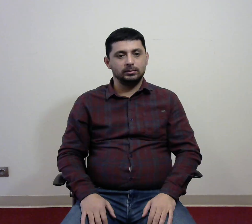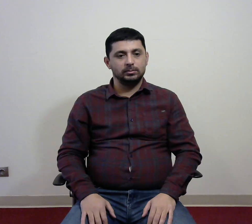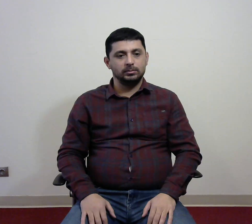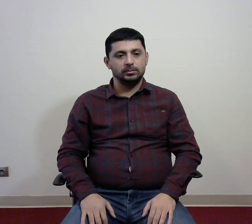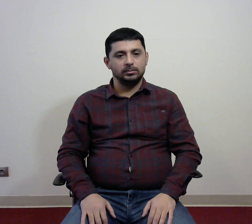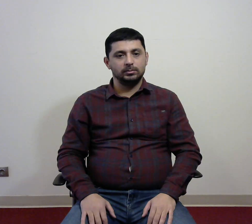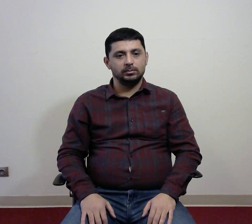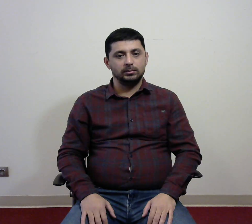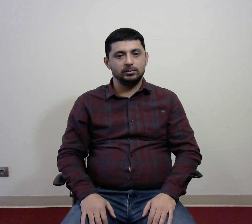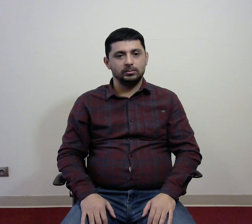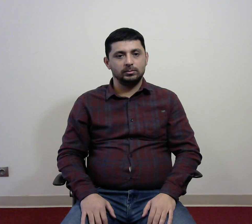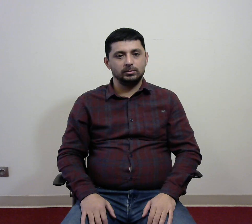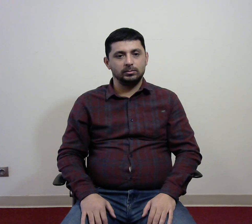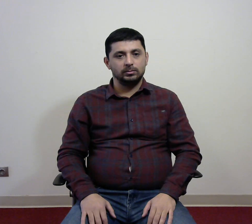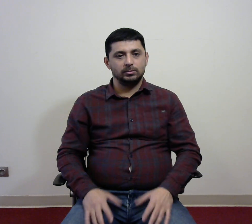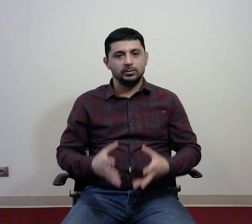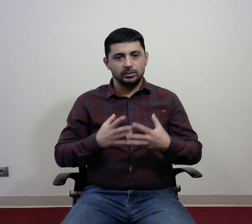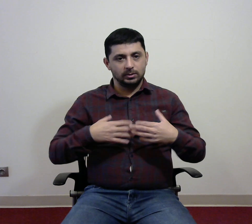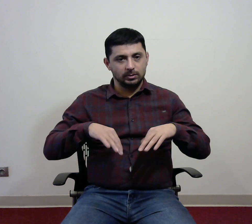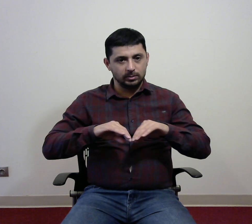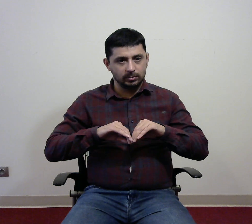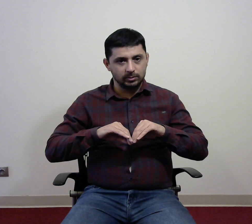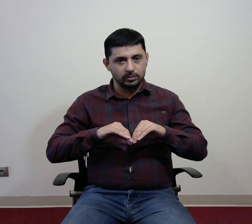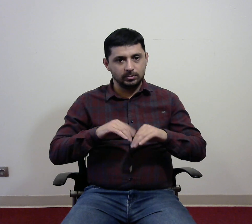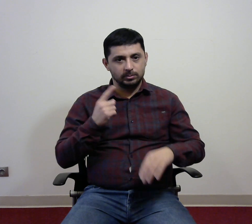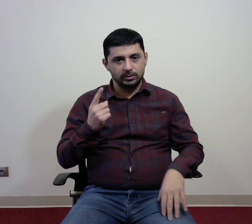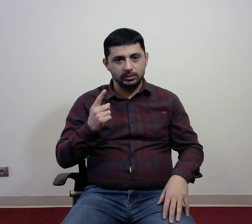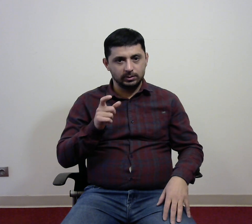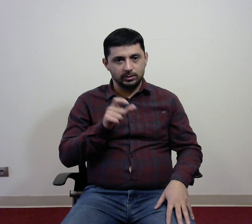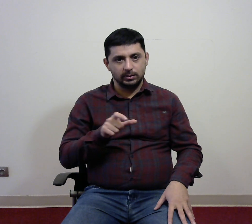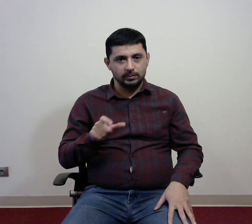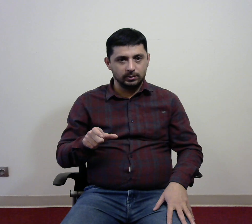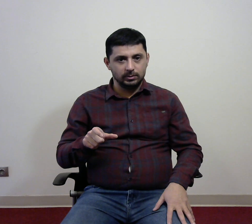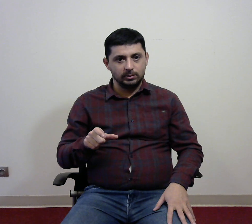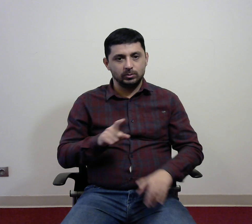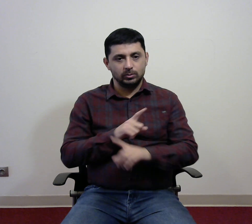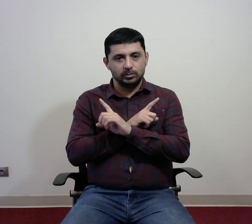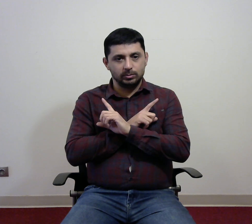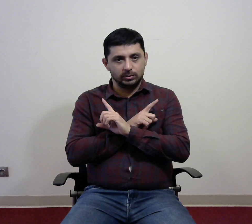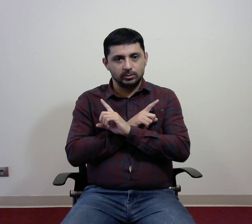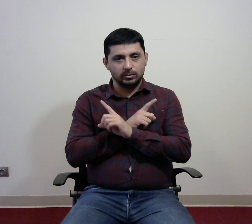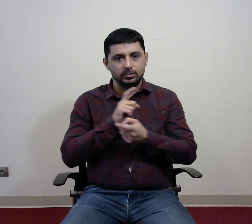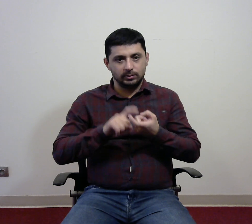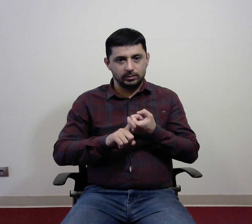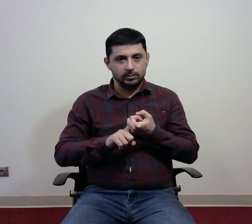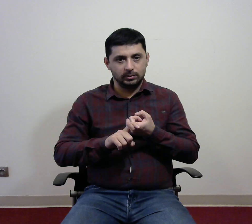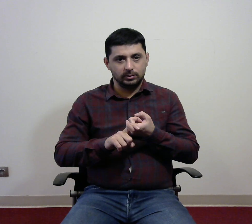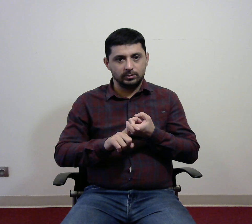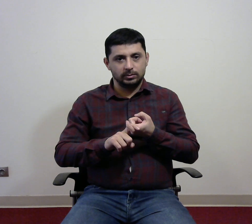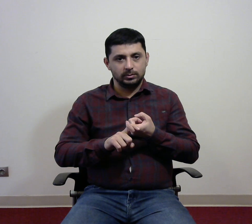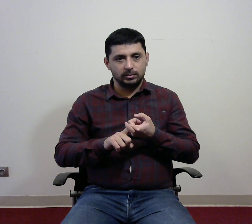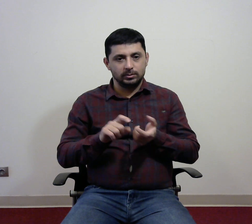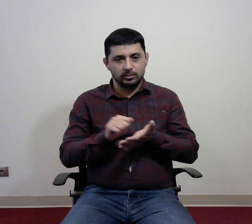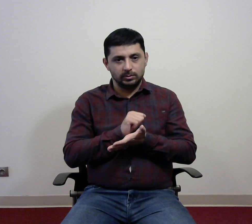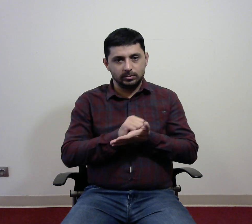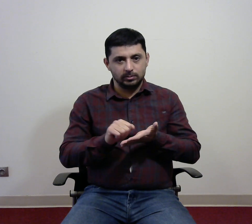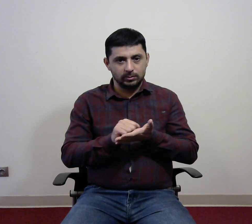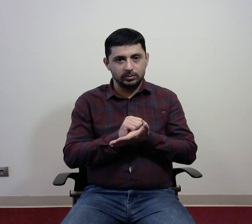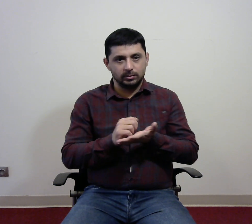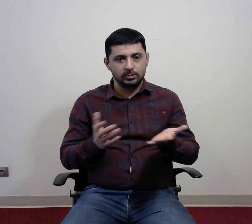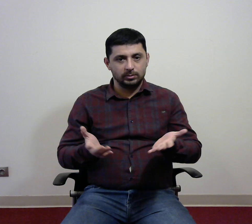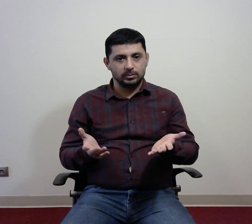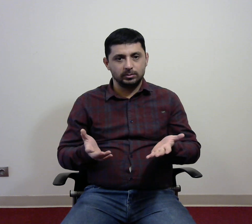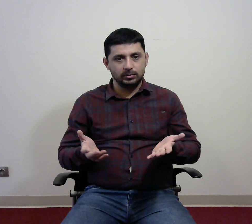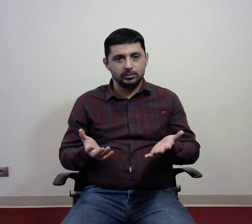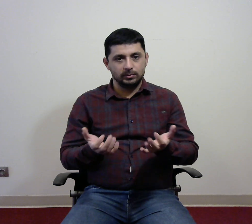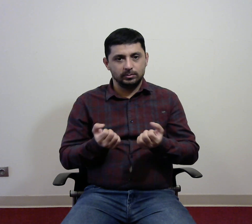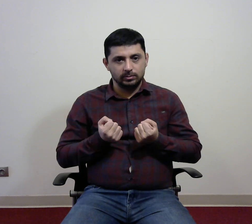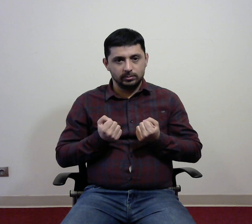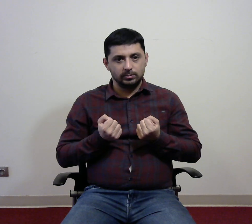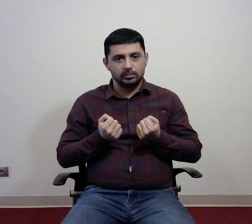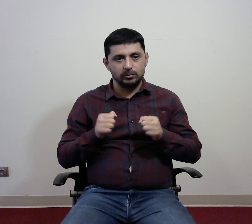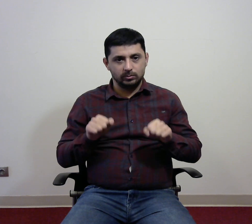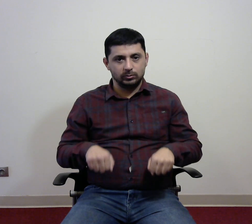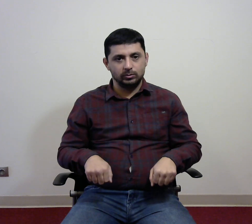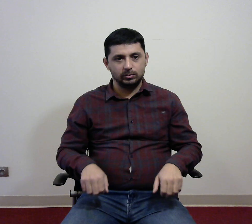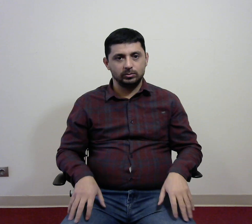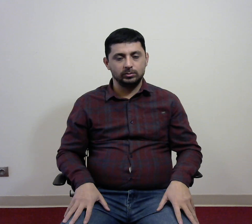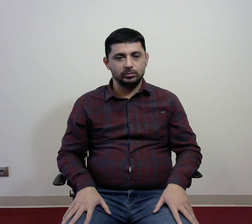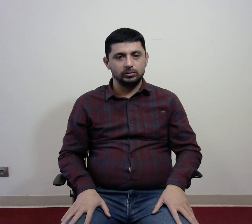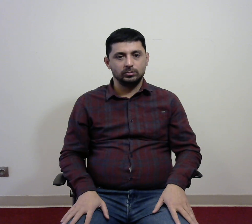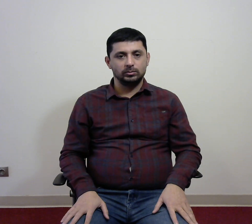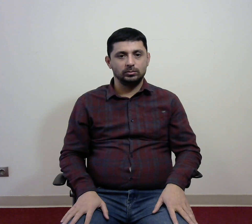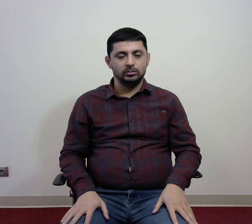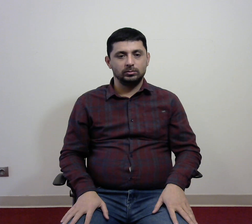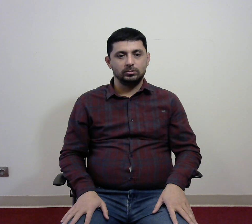Ailədən bir şəxsin ölməsi ilə bağlı sənəd necə almaq olar?